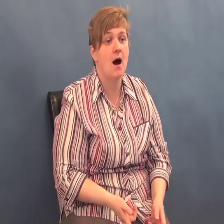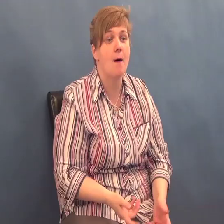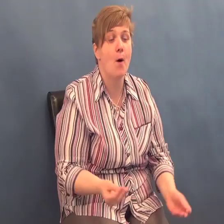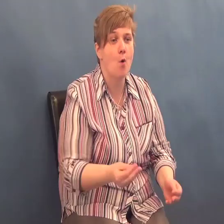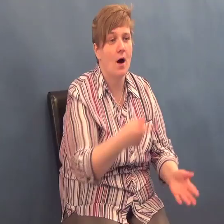Może.